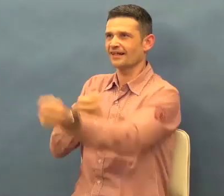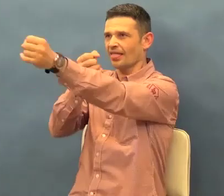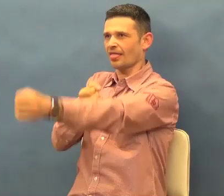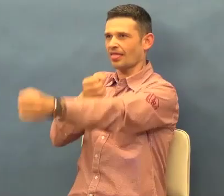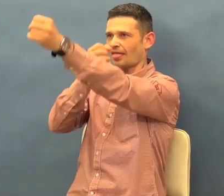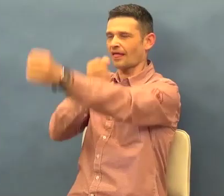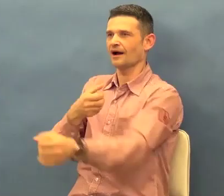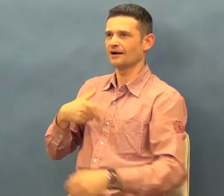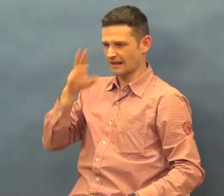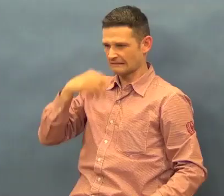Syn trzyma niepewnie łuk w ręku.